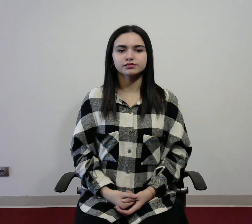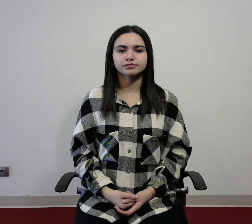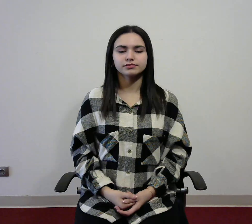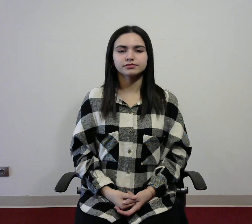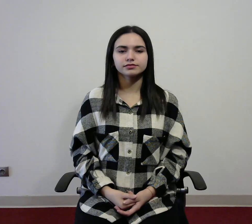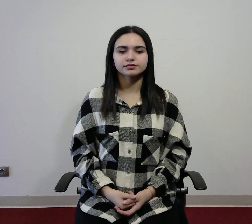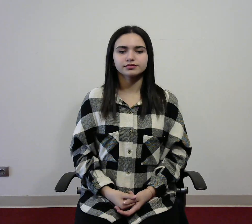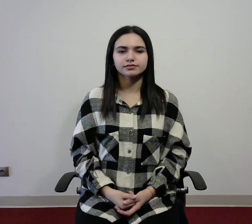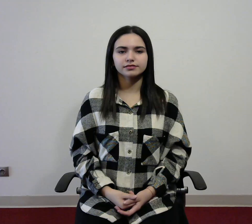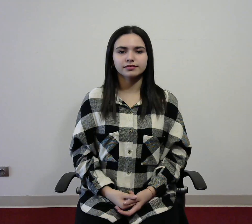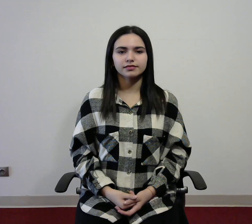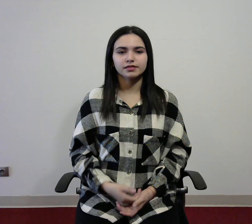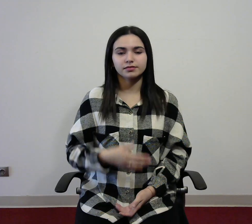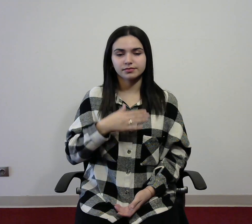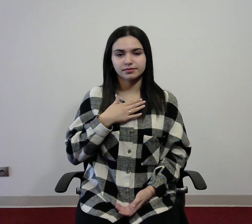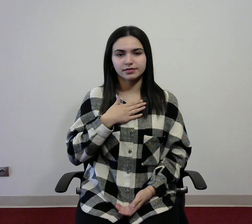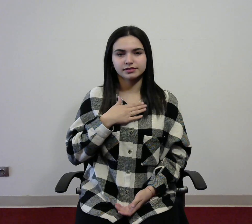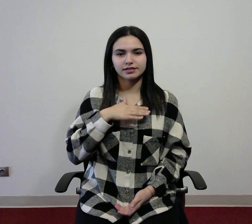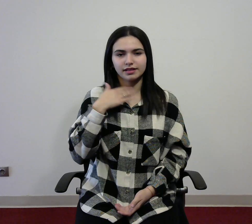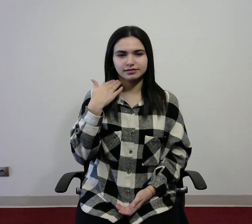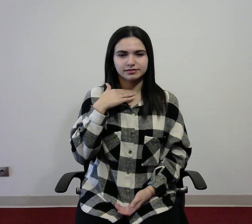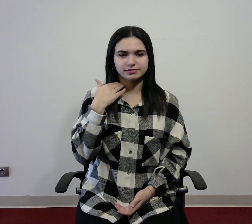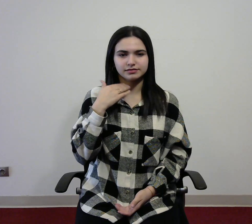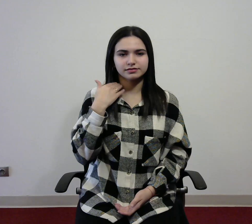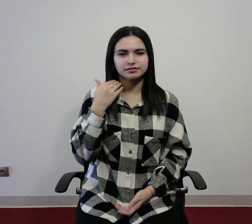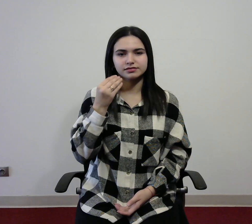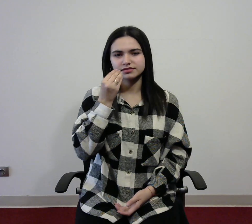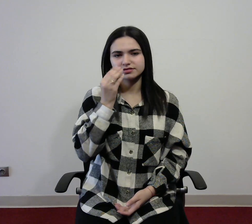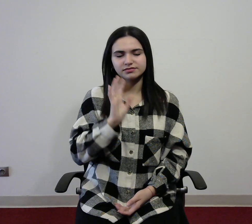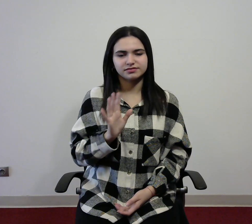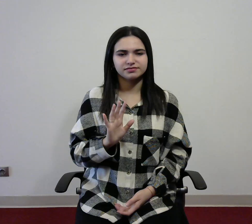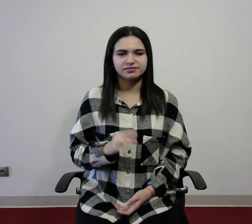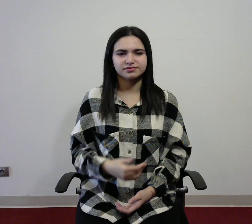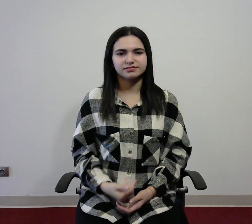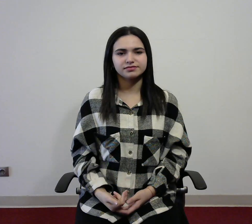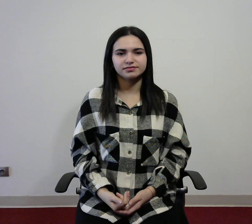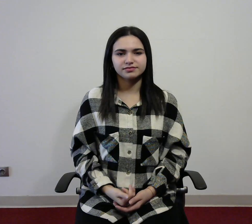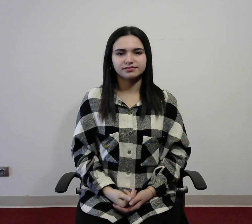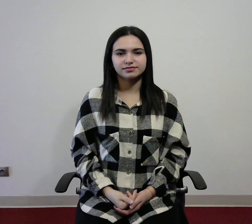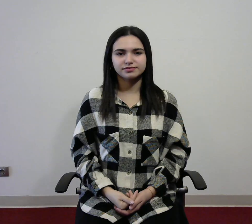Mən ət yemirəm